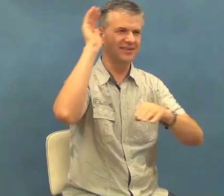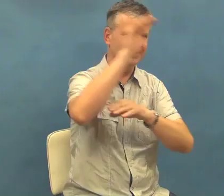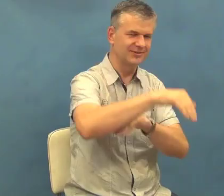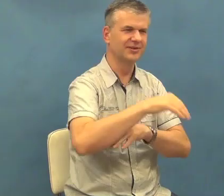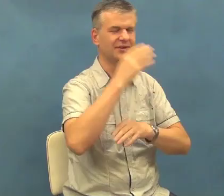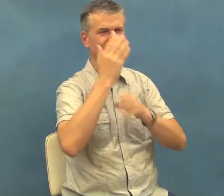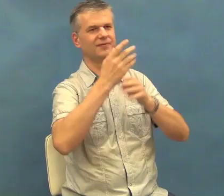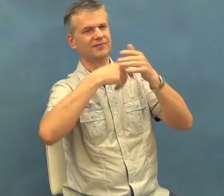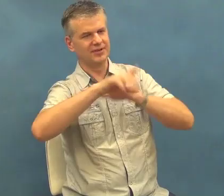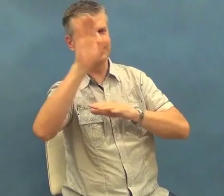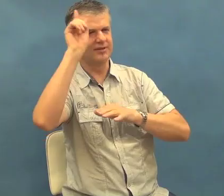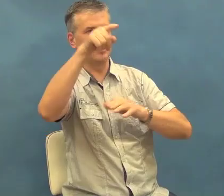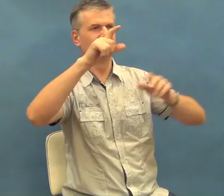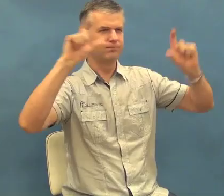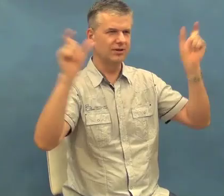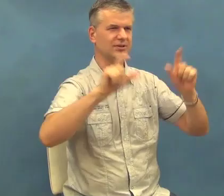Już wychodzą na imprezę.